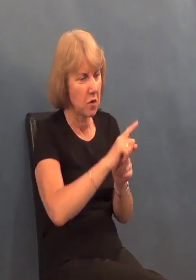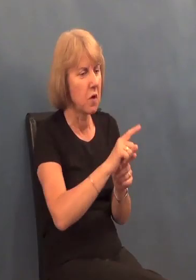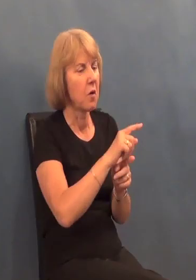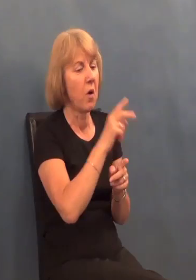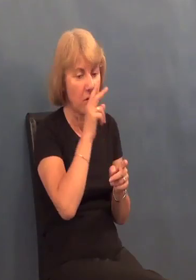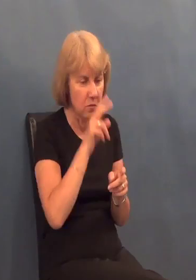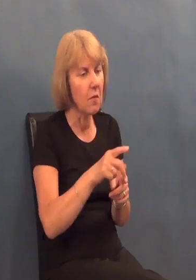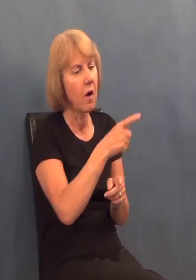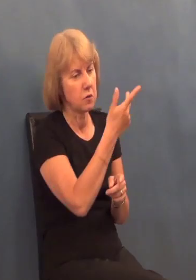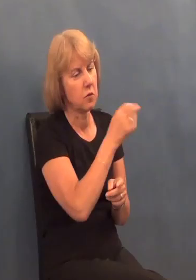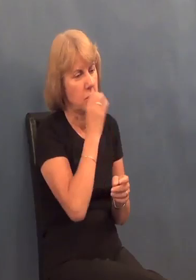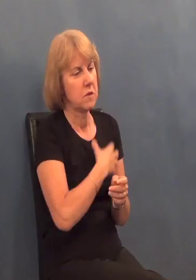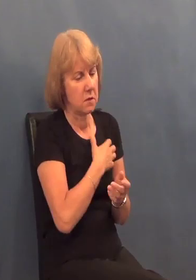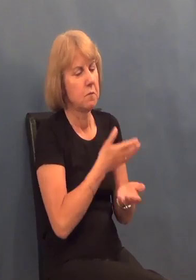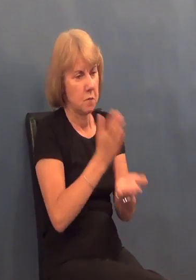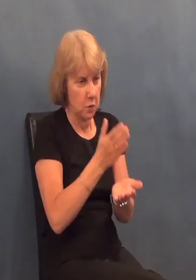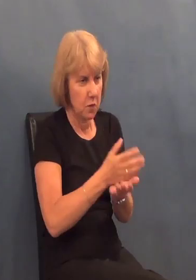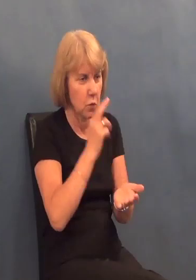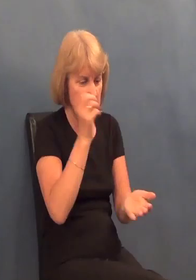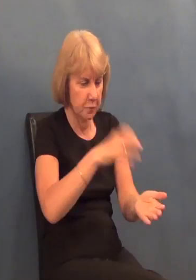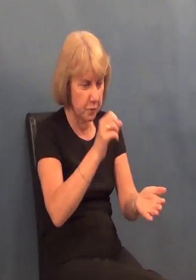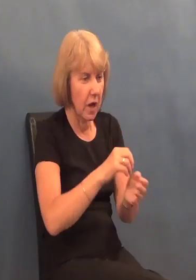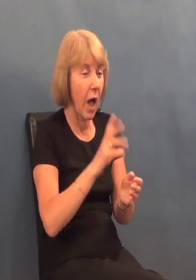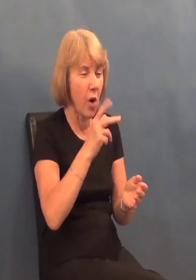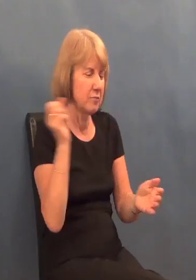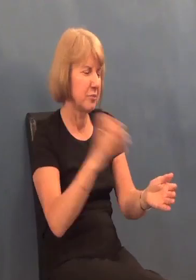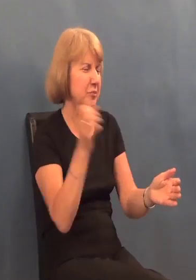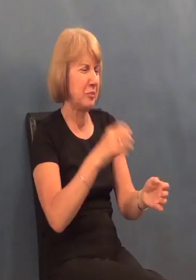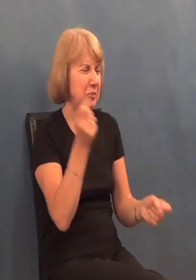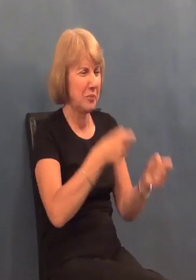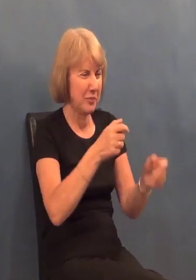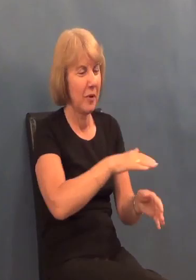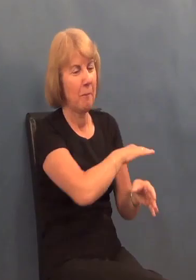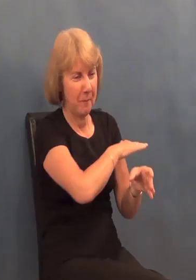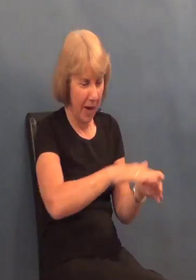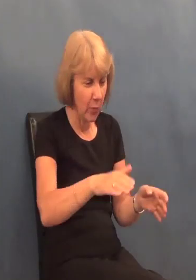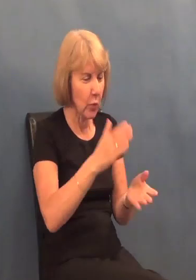Widzą, że tamten leży, a że mają dobre serca, to pomagają mu pobierać gruszki z powrotem do kosza, razem go napełniają.